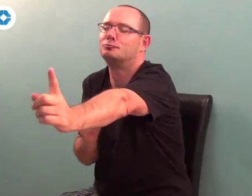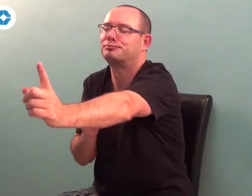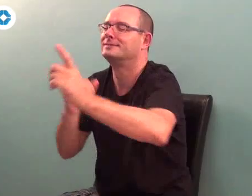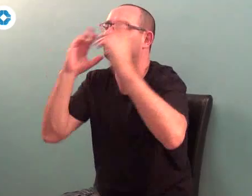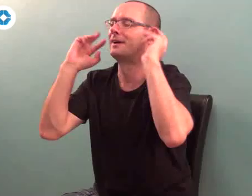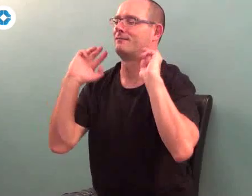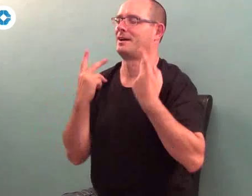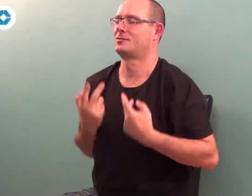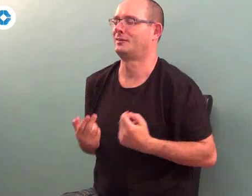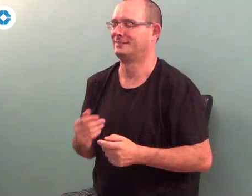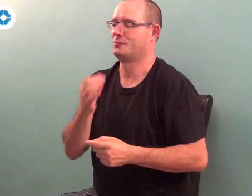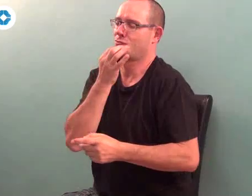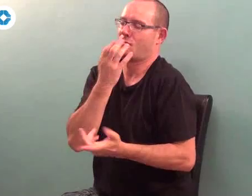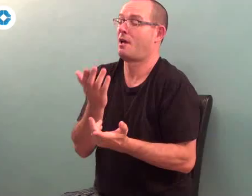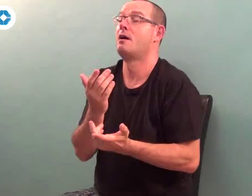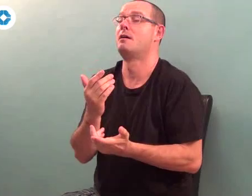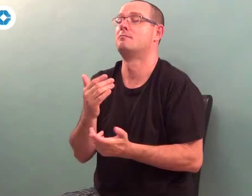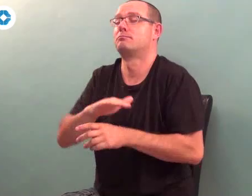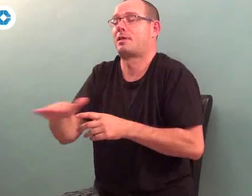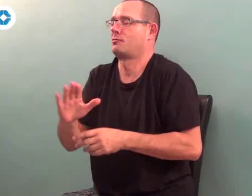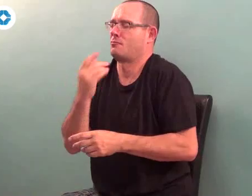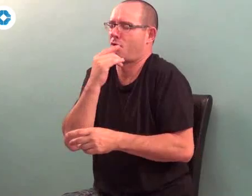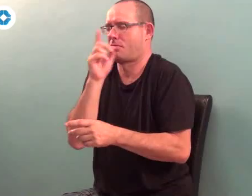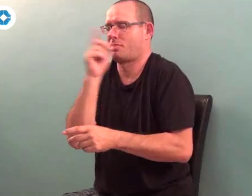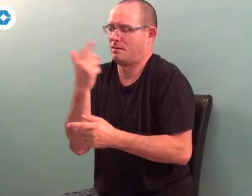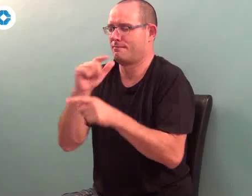Jest młoda, włosy ma splecione w warkocze. Niepełnoletnia, jakaś smarkula. Ma pewnie ze 13 lat.